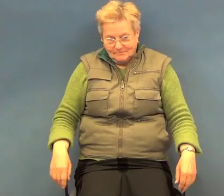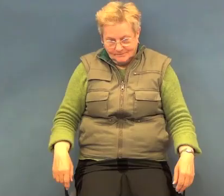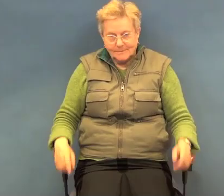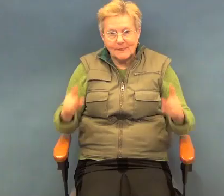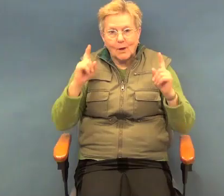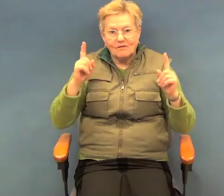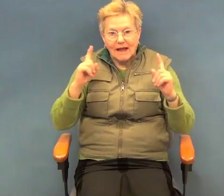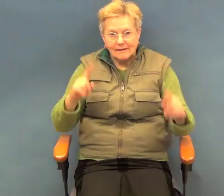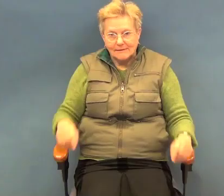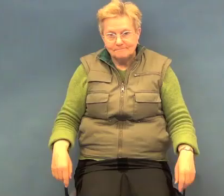Uwaga.